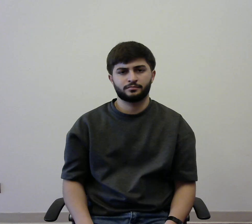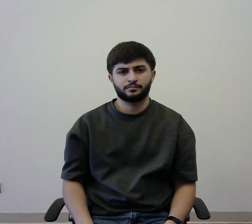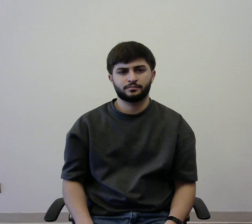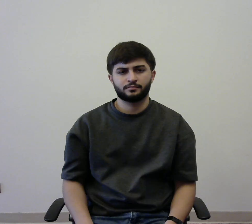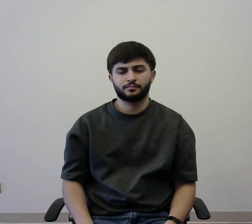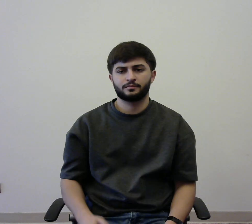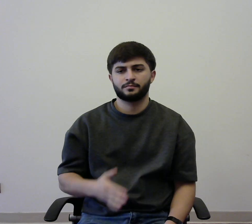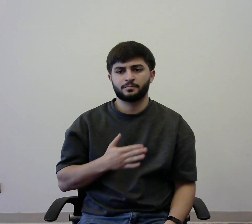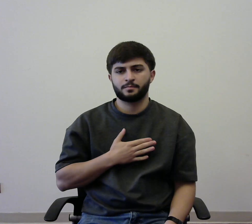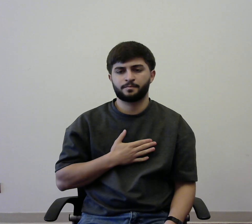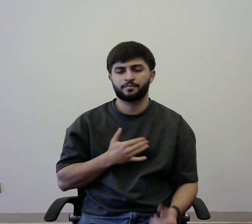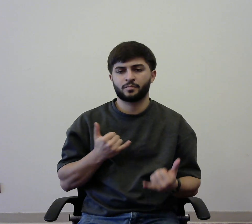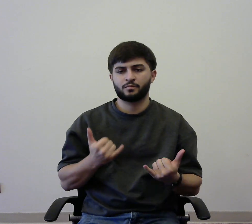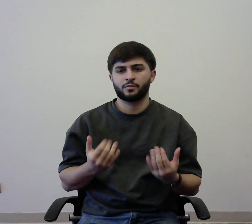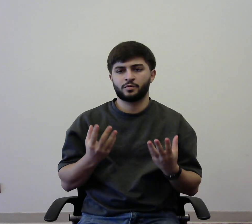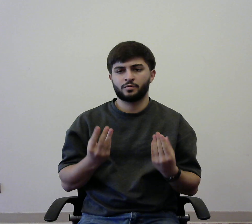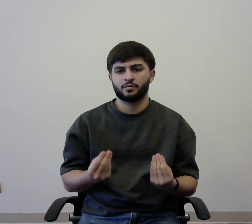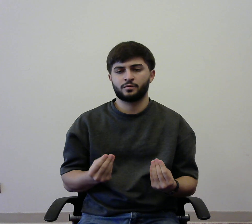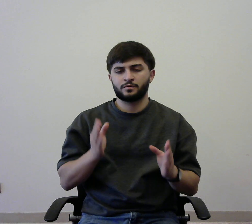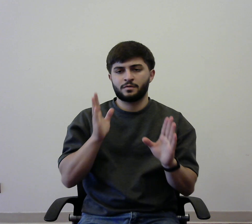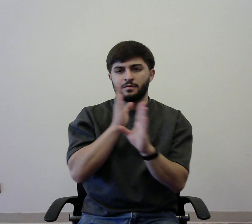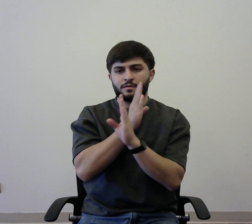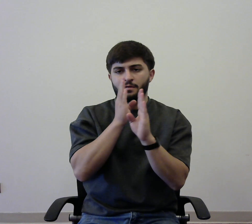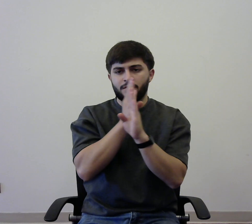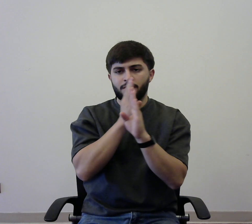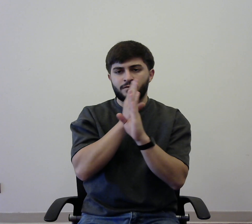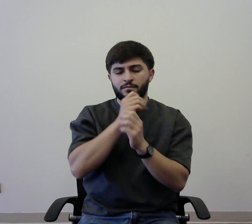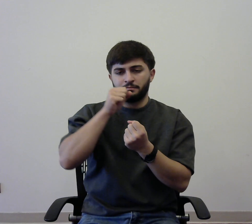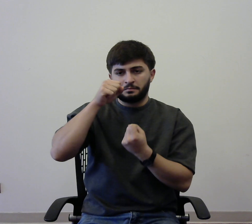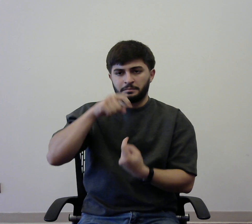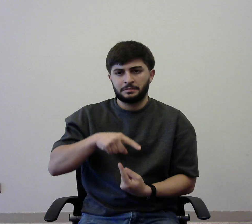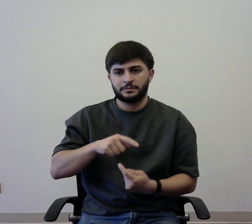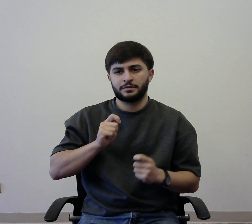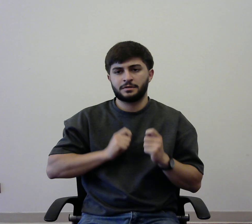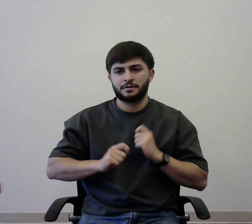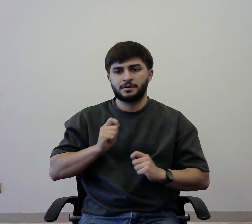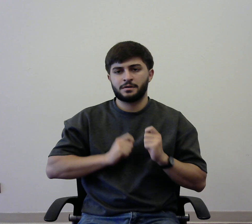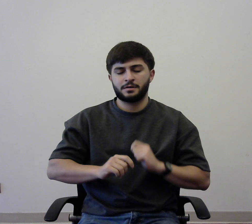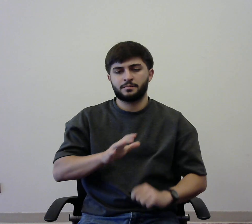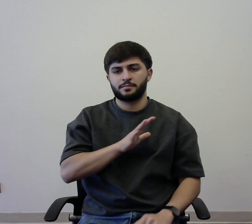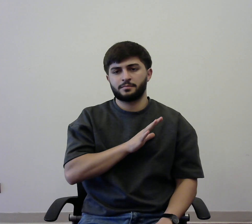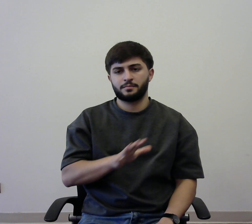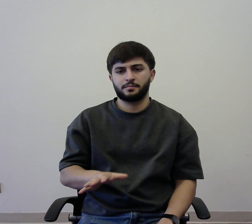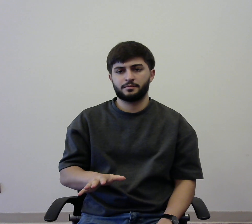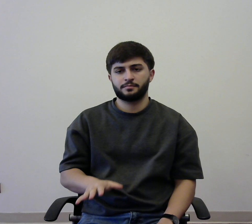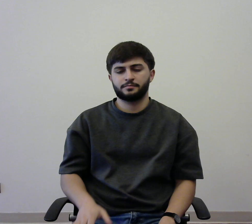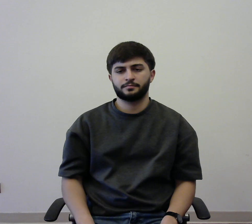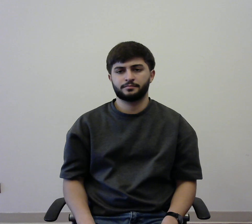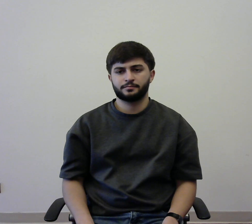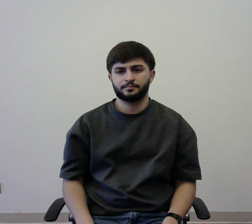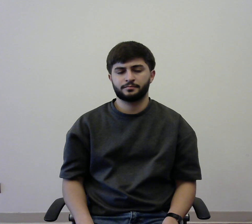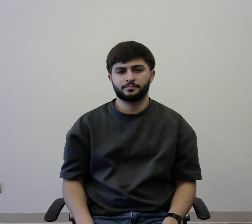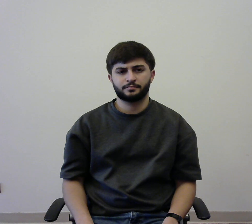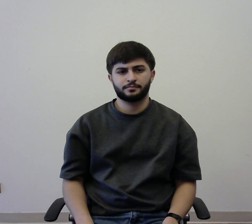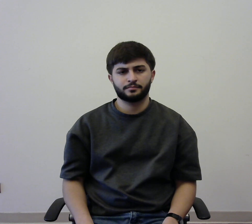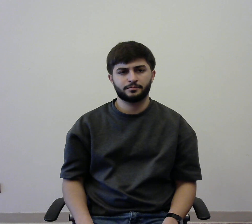Mən bu gün havaya uyğun geyinməmişəm